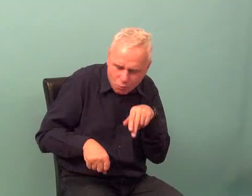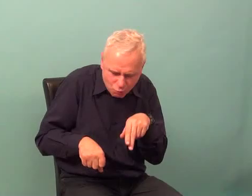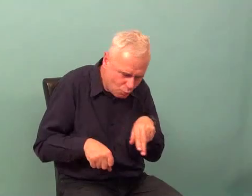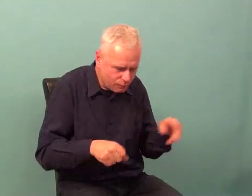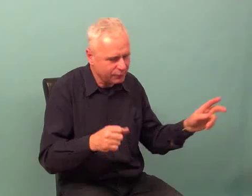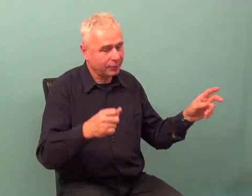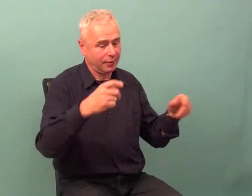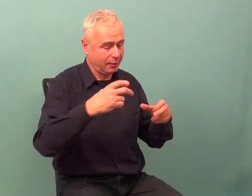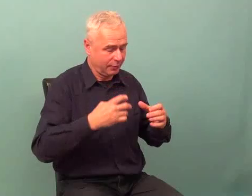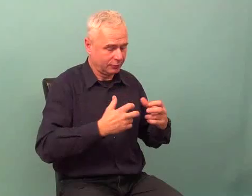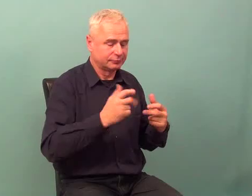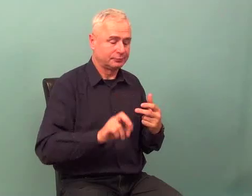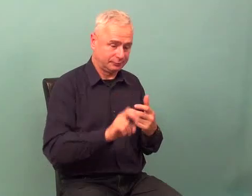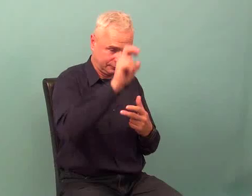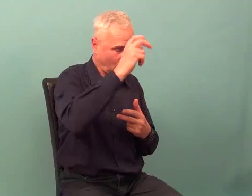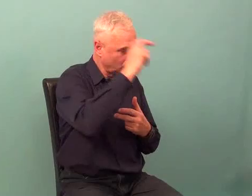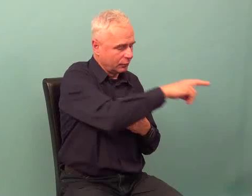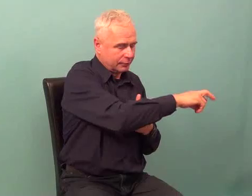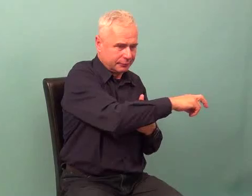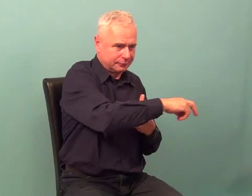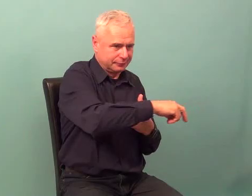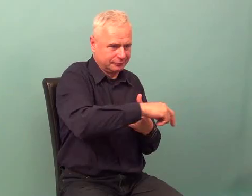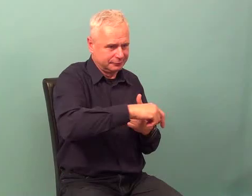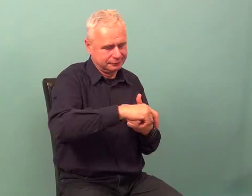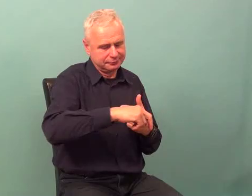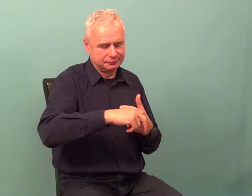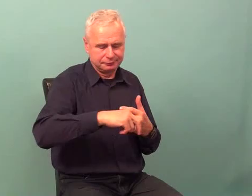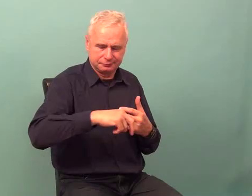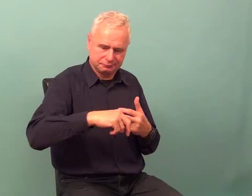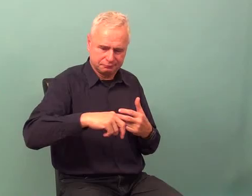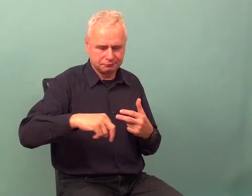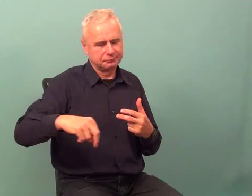Mężczyzna był na drzewie, a oni przechodzili pod drzewem.